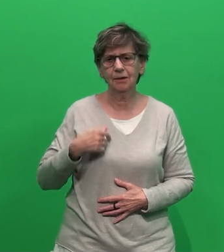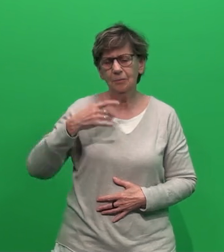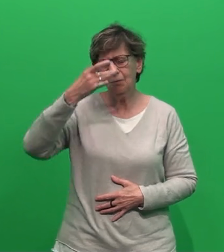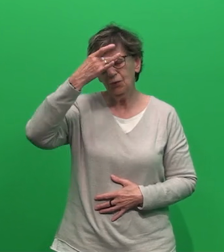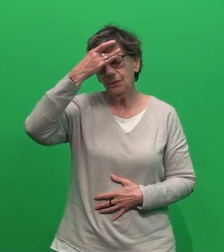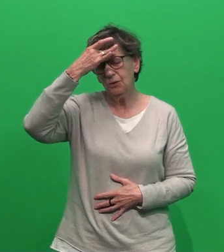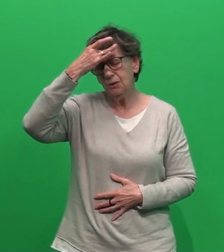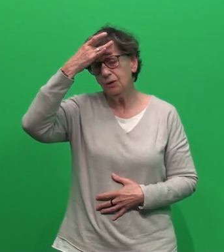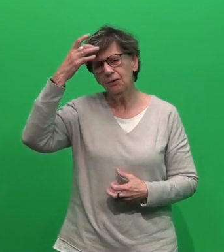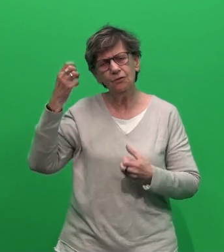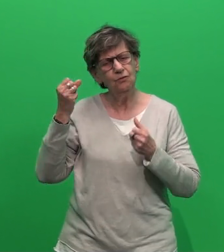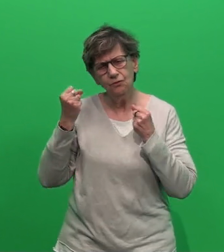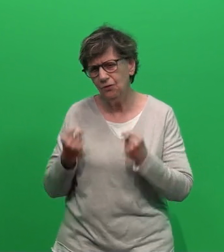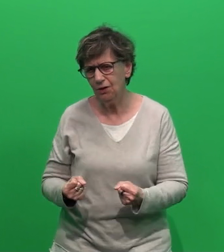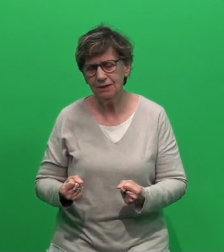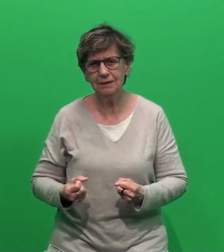Em fa molt de mal el cap.